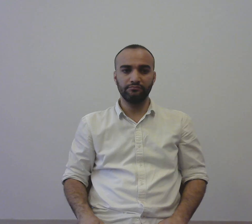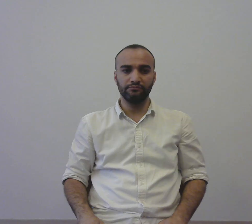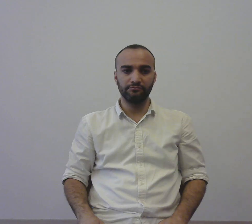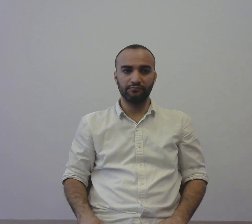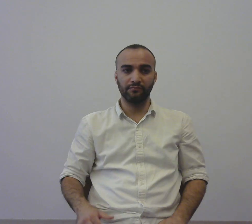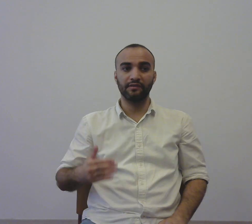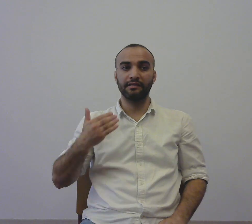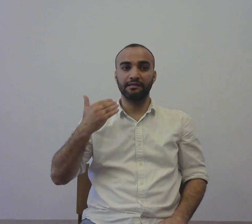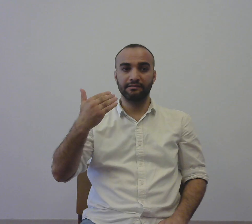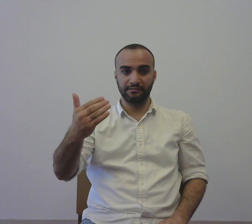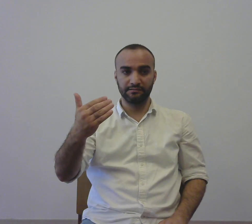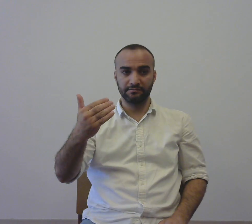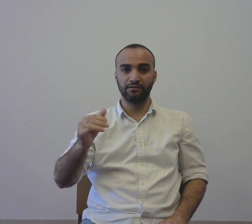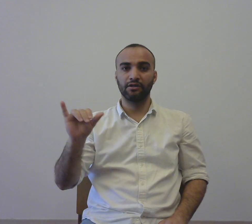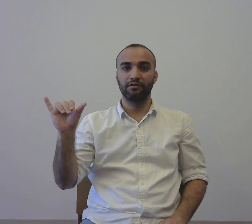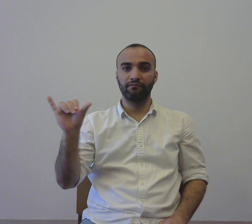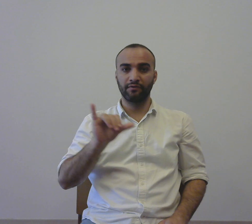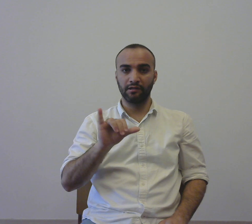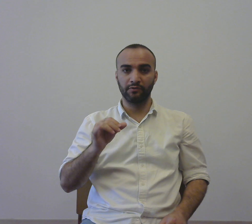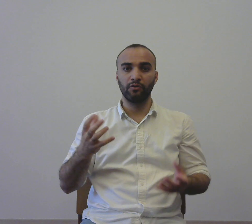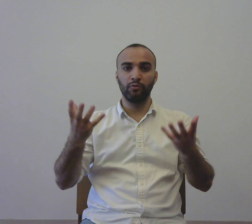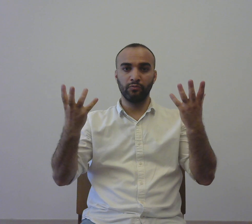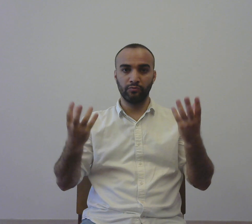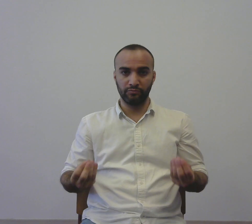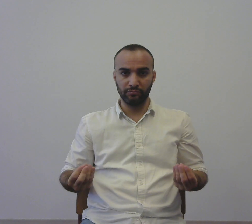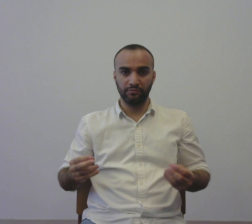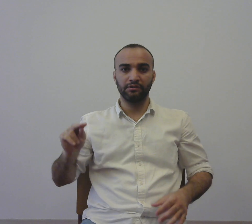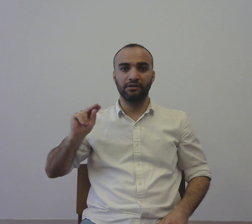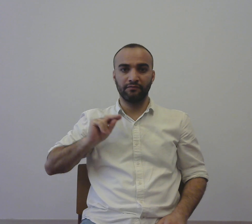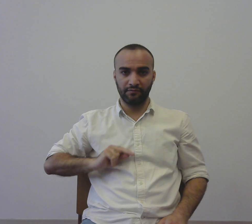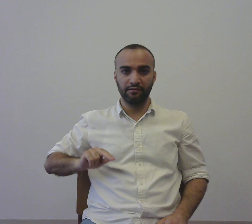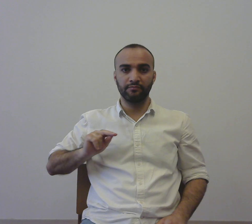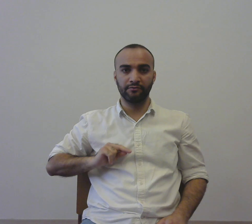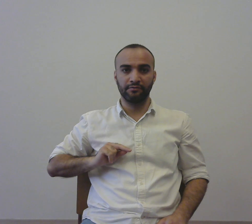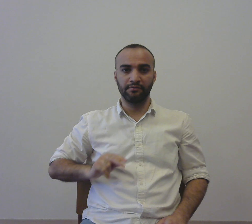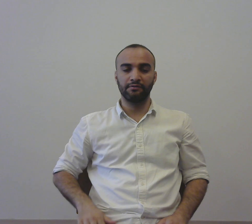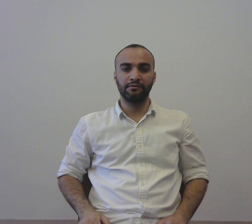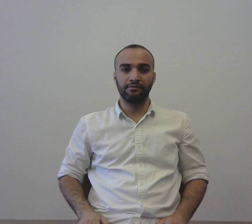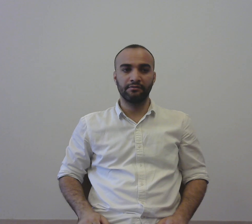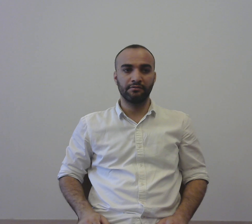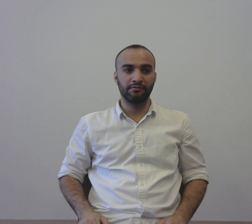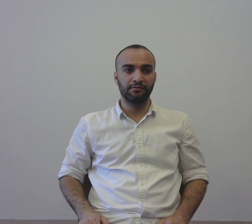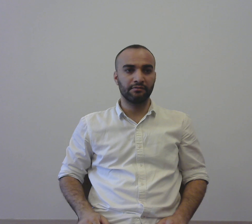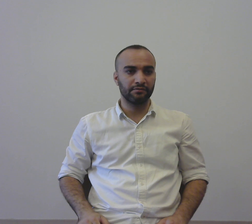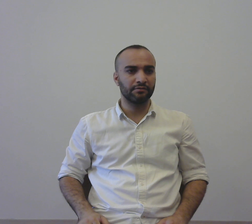Siz şənbə günü işləyirsiz?